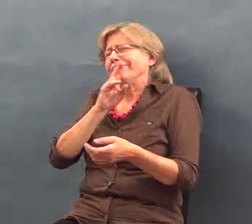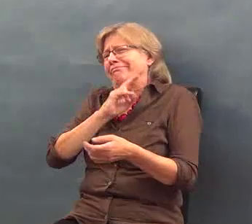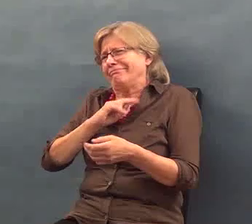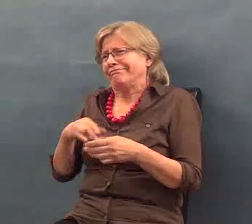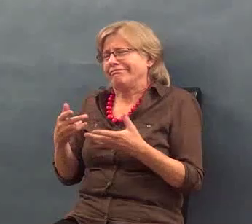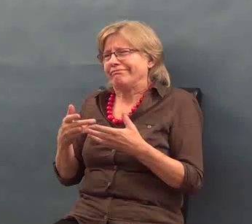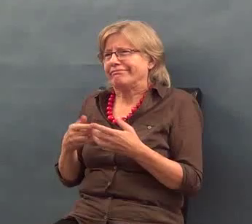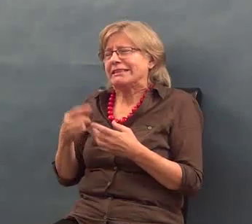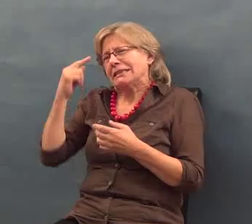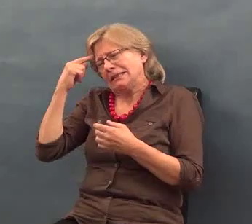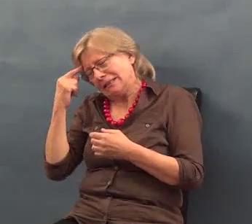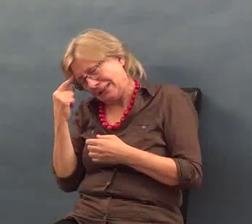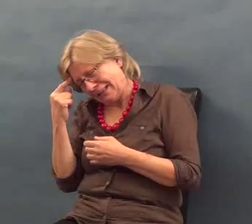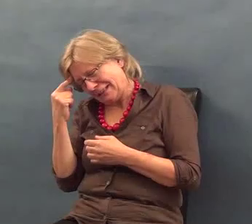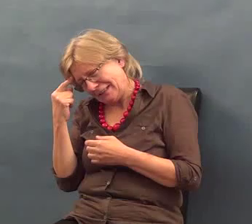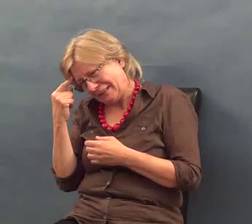Zaczął się zastanawiać.